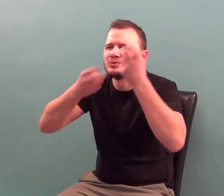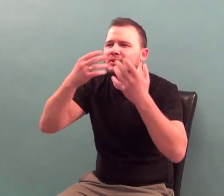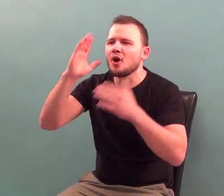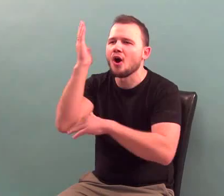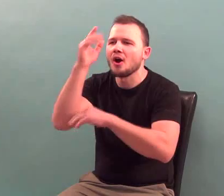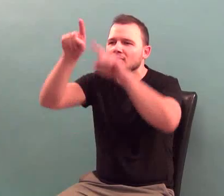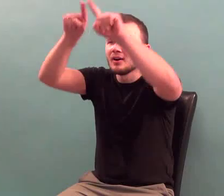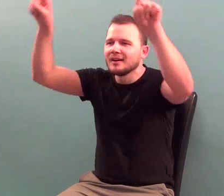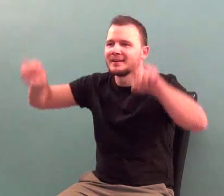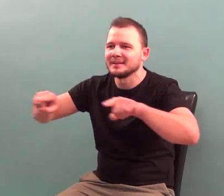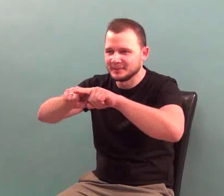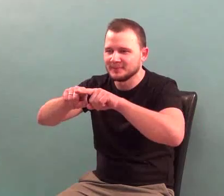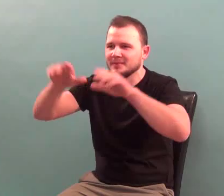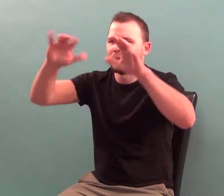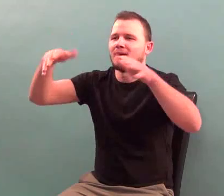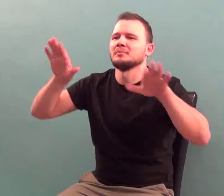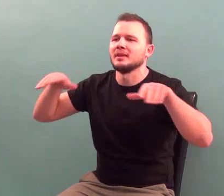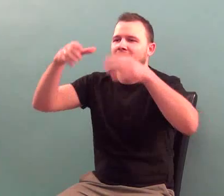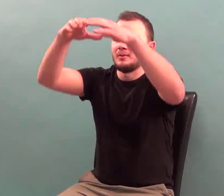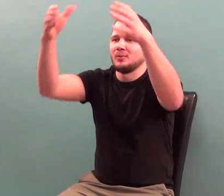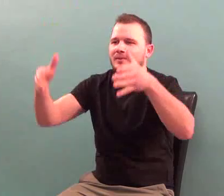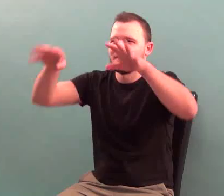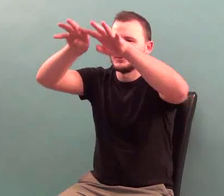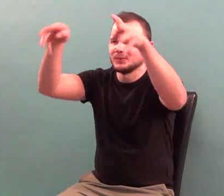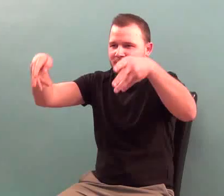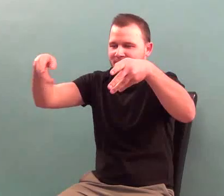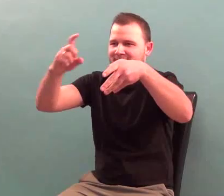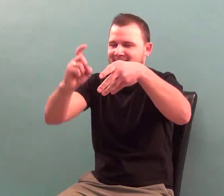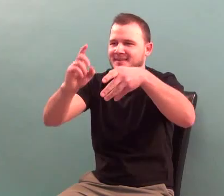W oknie stoi klatka z ptaszkiem, coś wisi w środku.